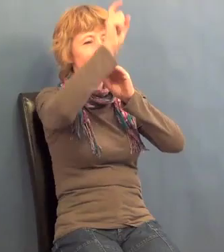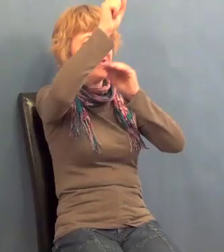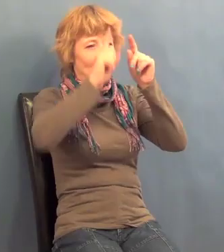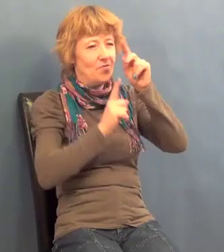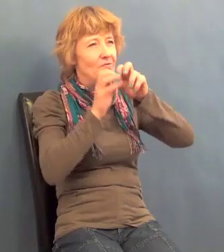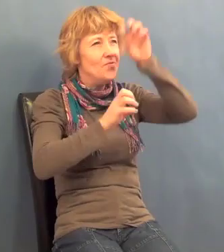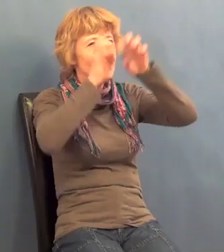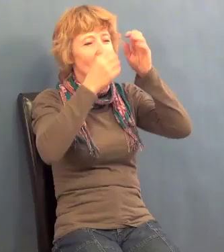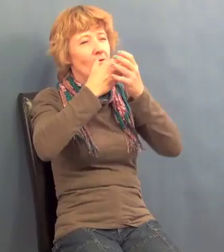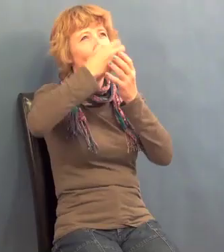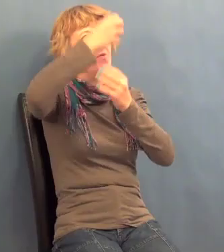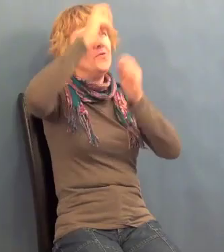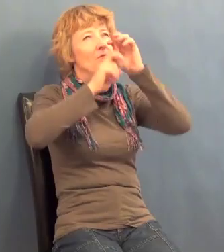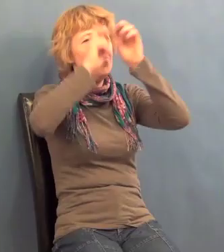Wspina się.